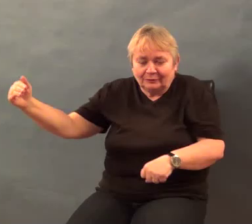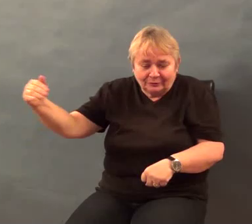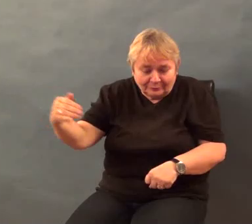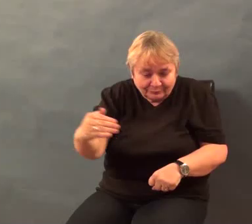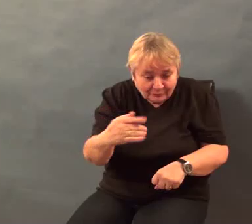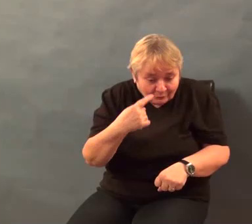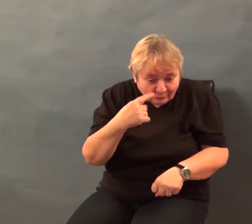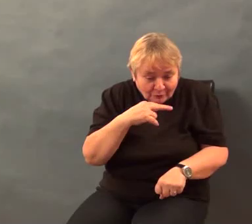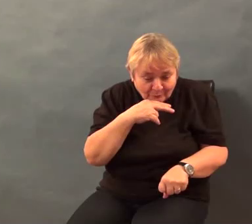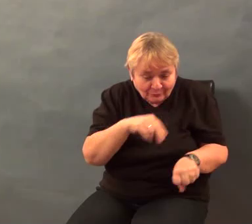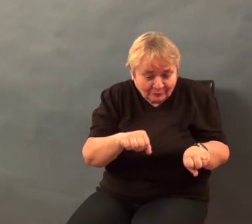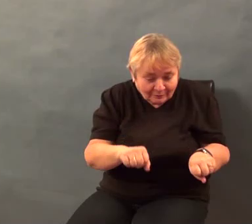Zauważa gruszki i zatrzymuje się.